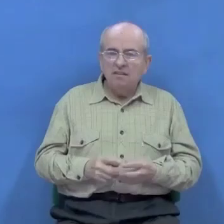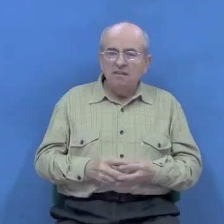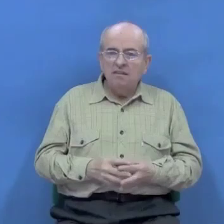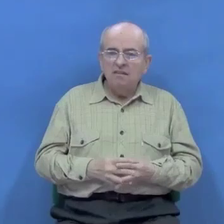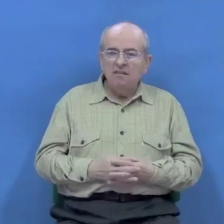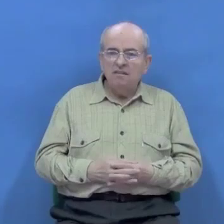Uwaga.